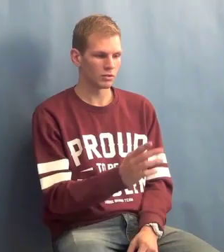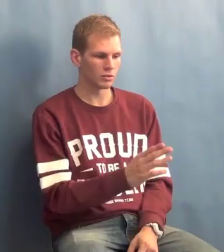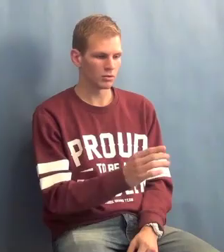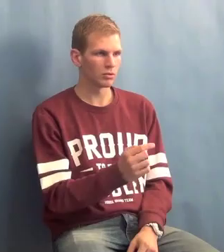Poprzedni?